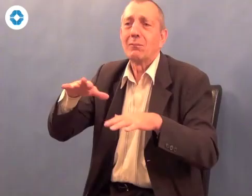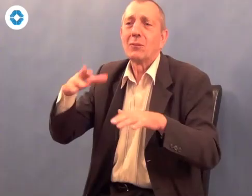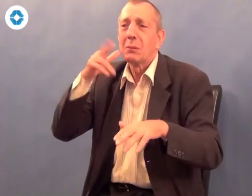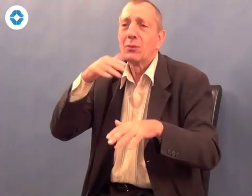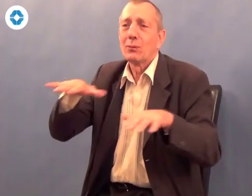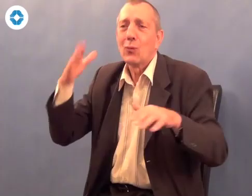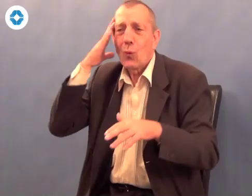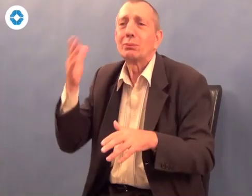Żaba umie pływać.